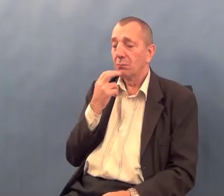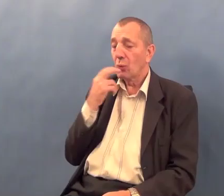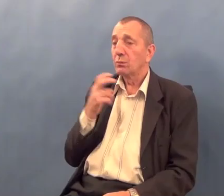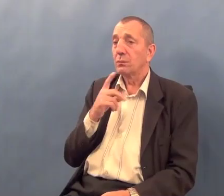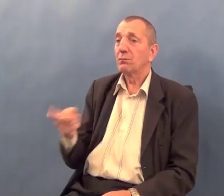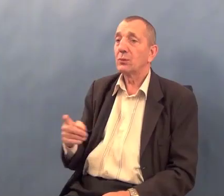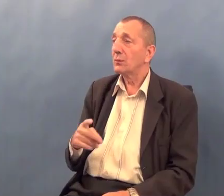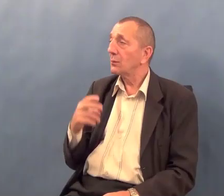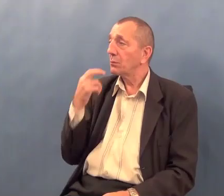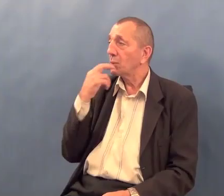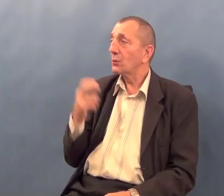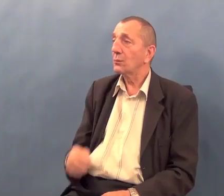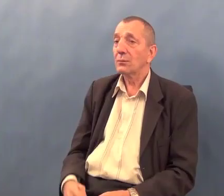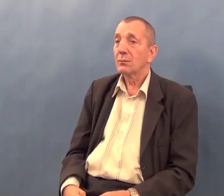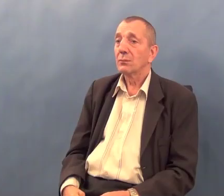Nie wolno dotykać gniazdka.